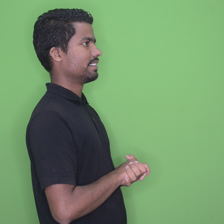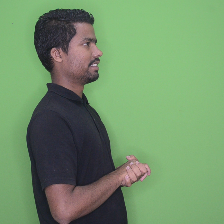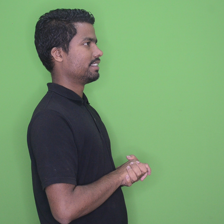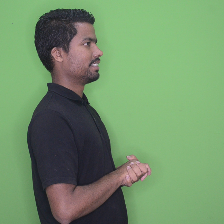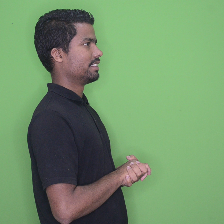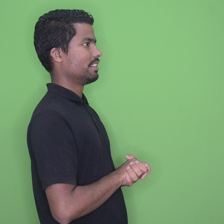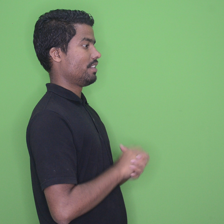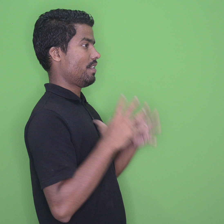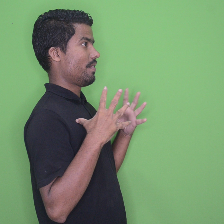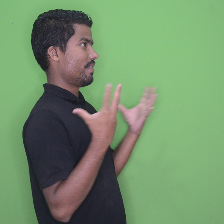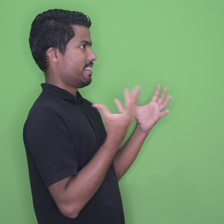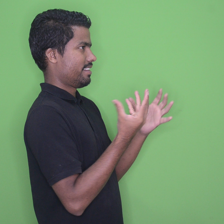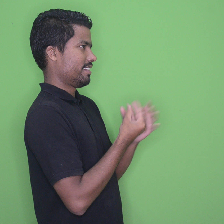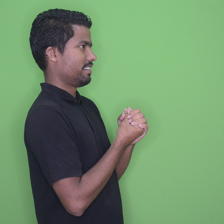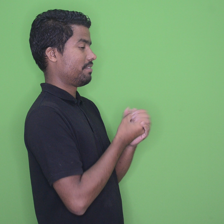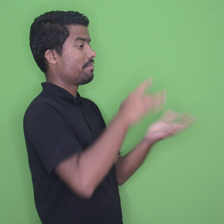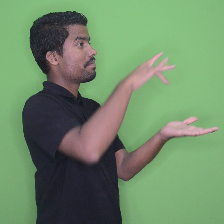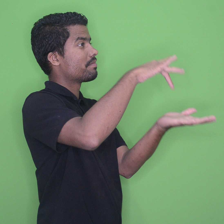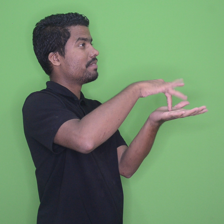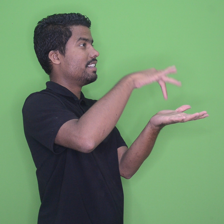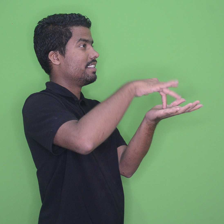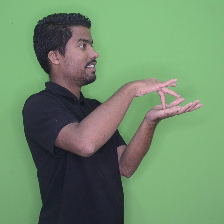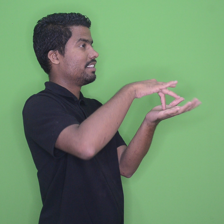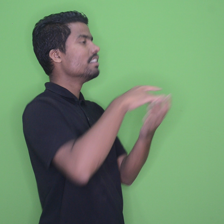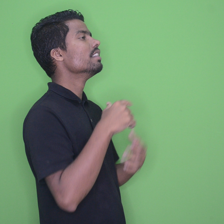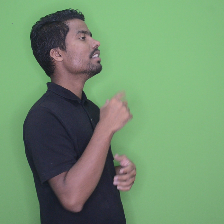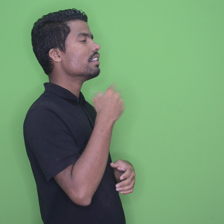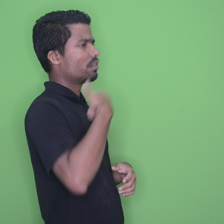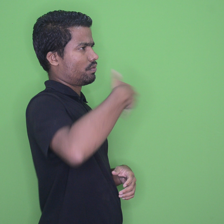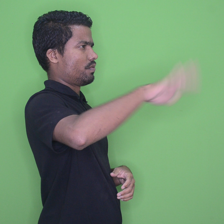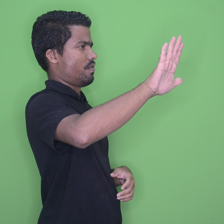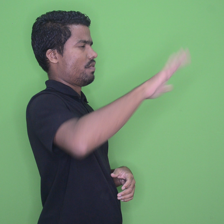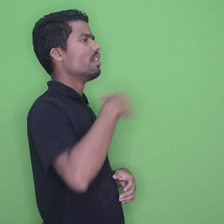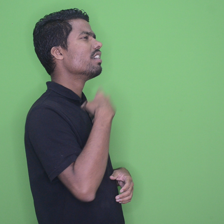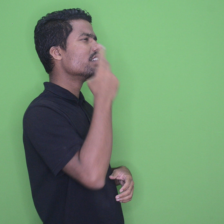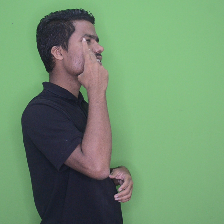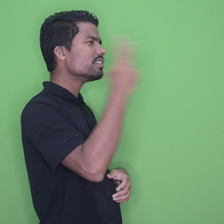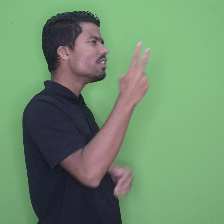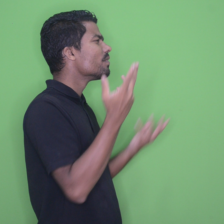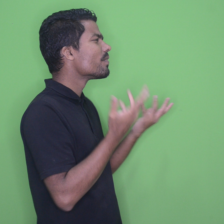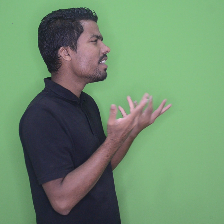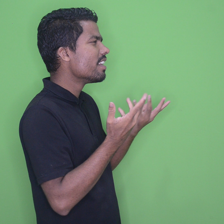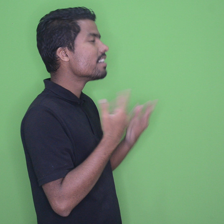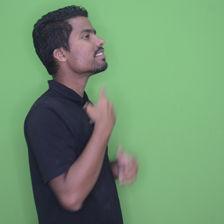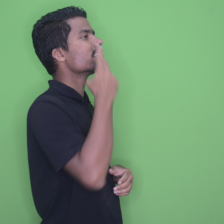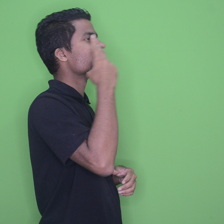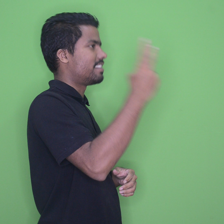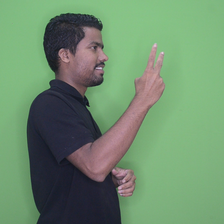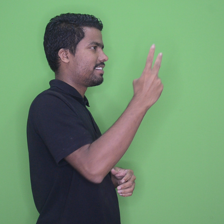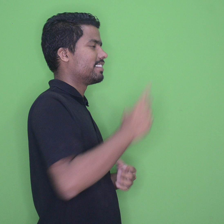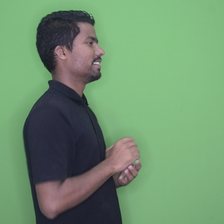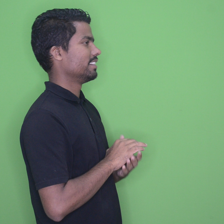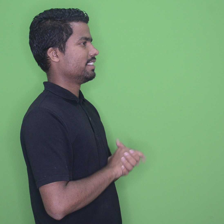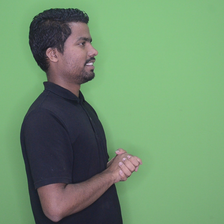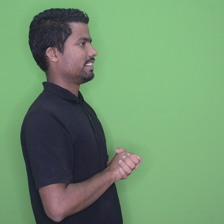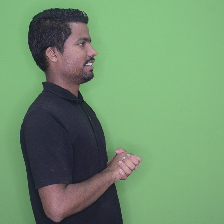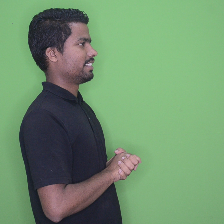which places can we go to see